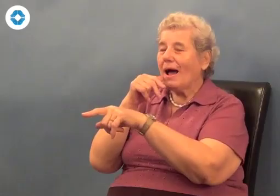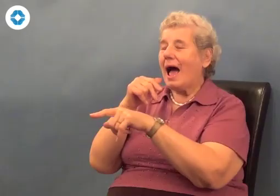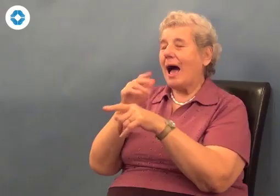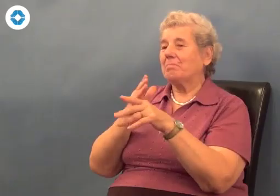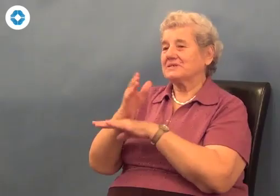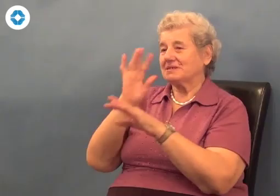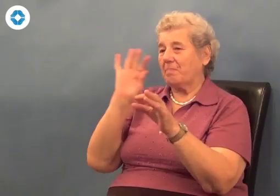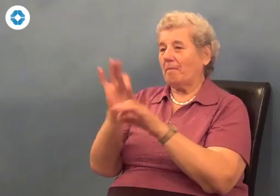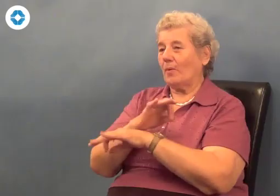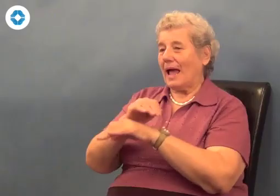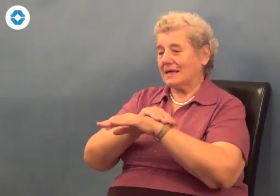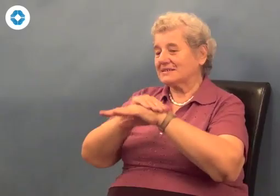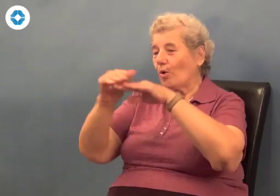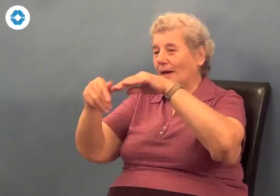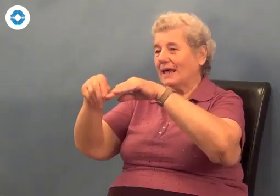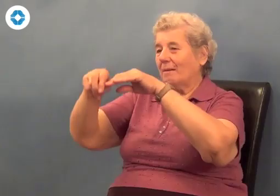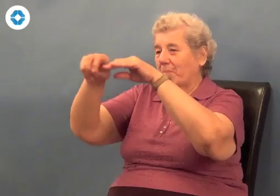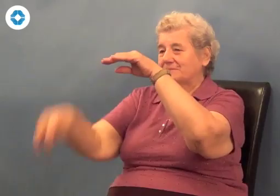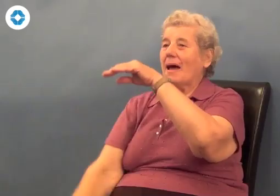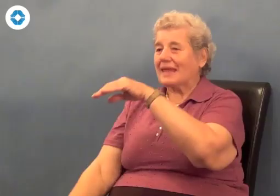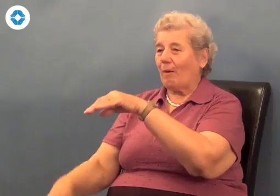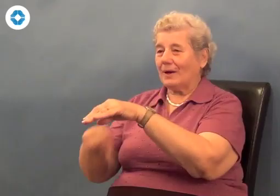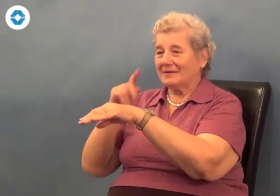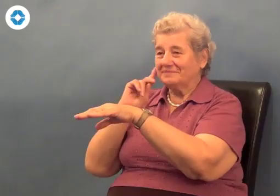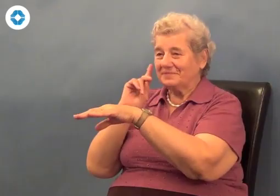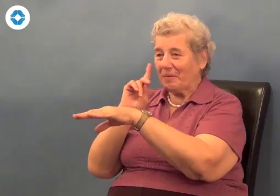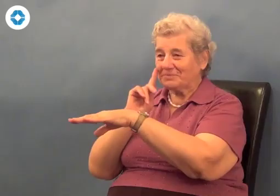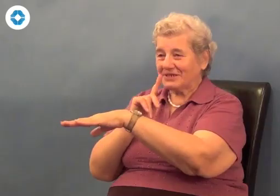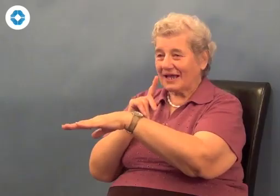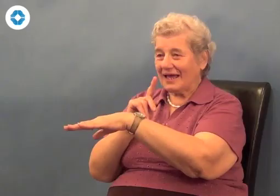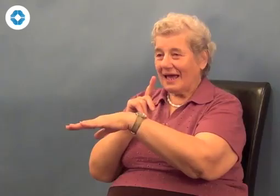Przez pomyłkę chłopiec spadł w przepaść.